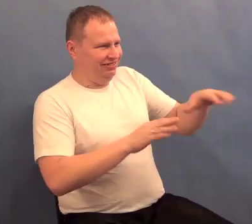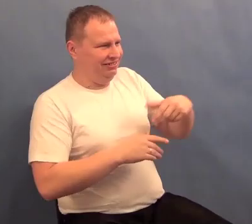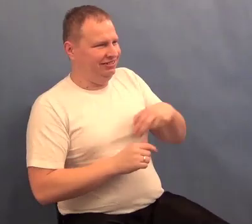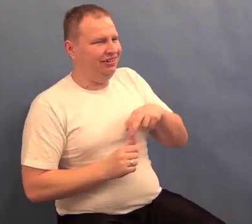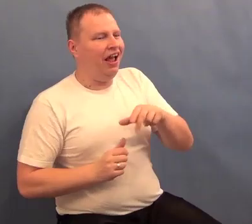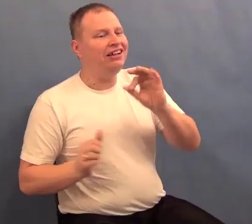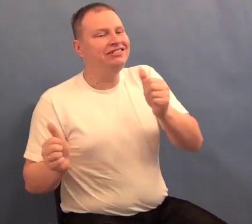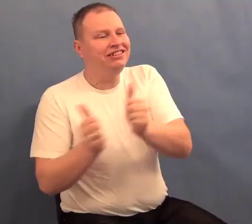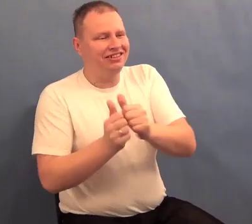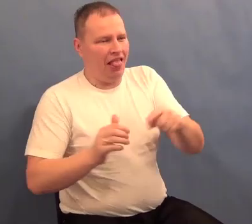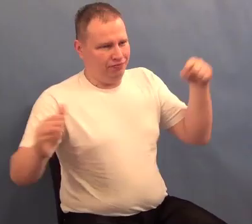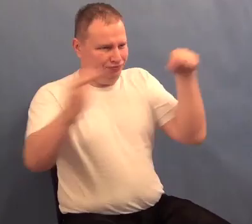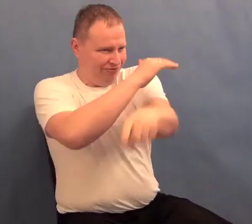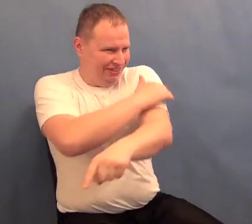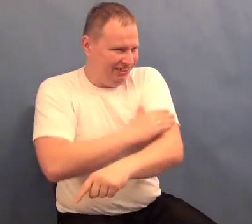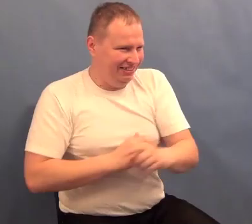Poszedł razem z synem i obaj uciekli.